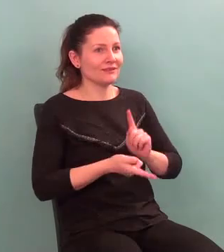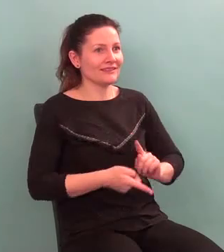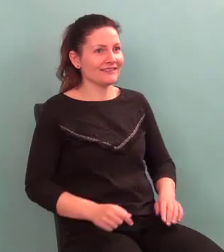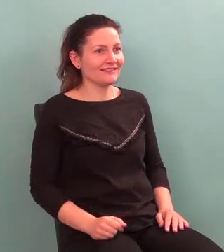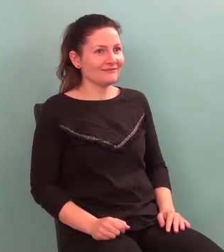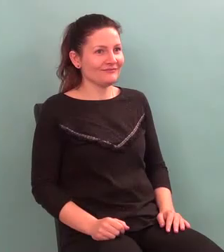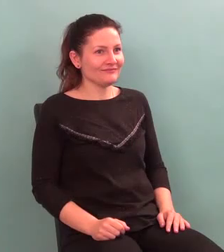Na spotkanie.